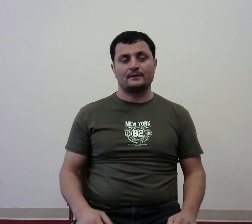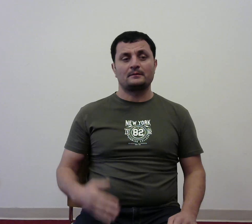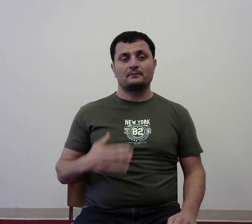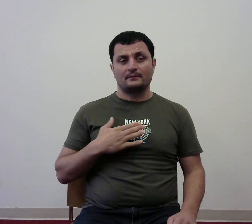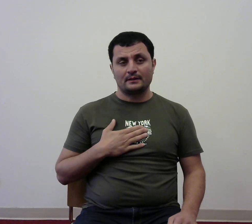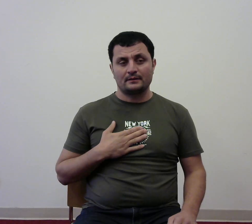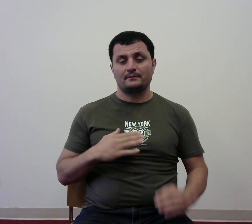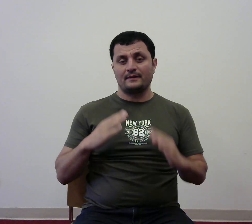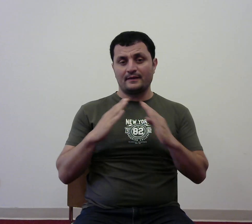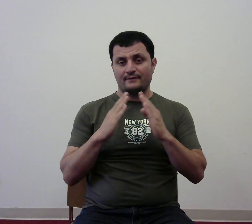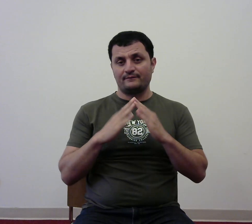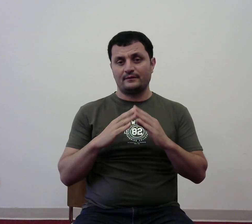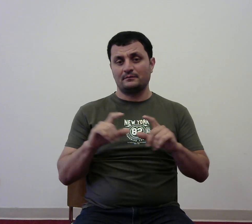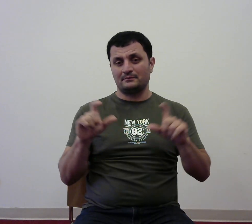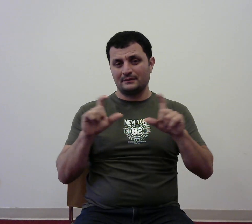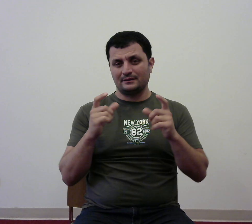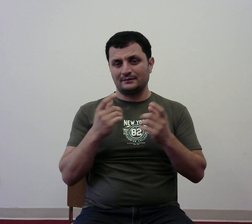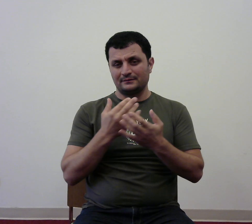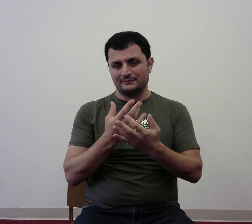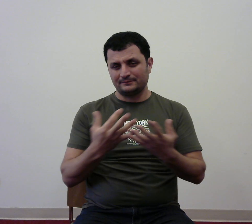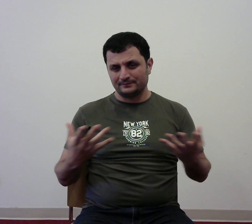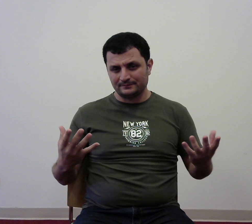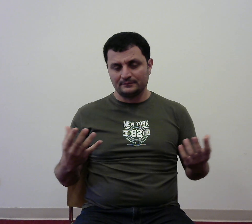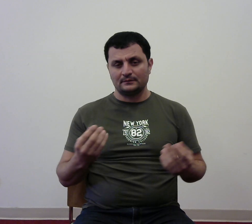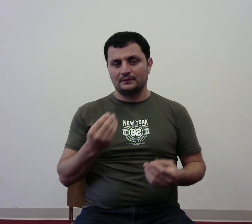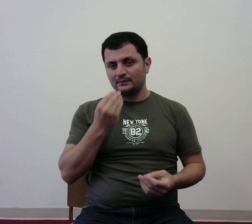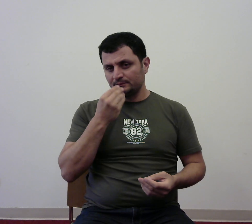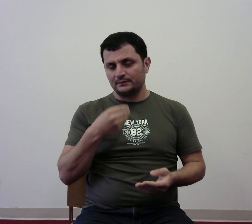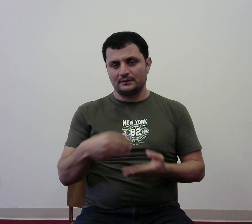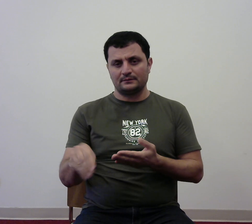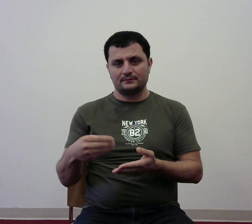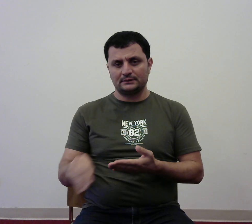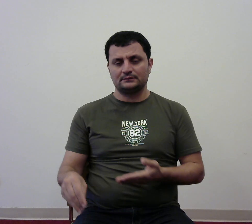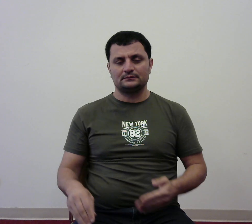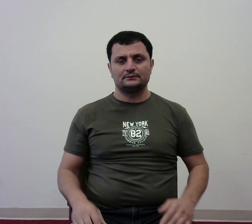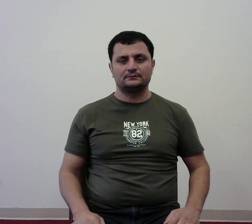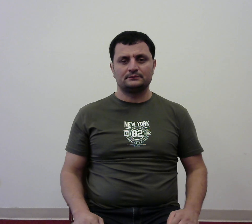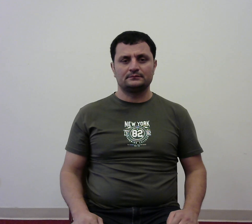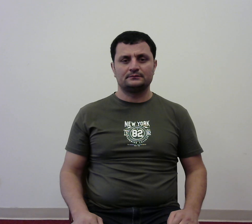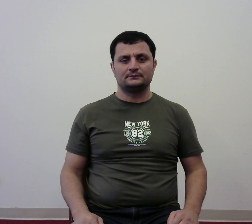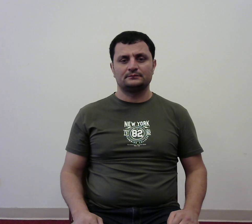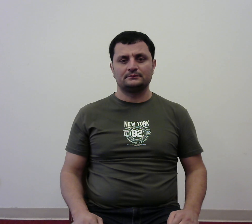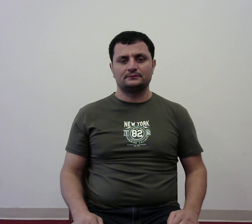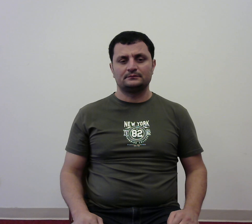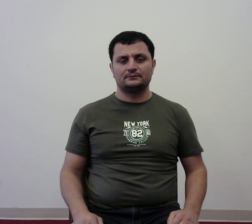Mən evə ərzaq almalıyam